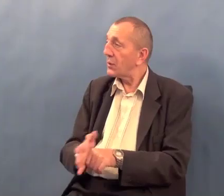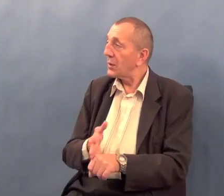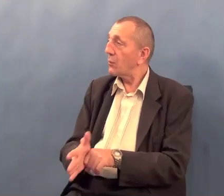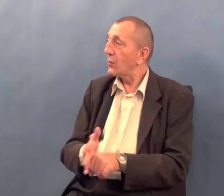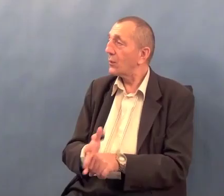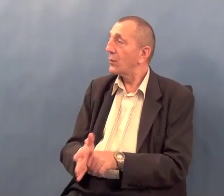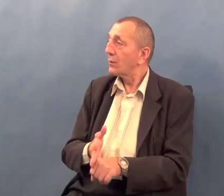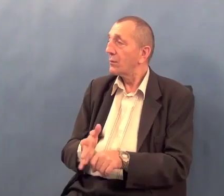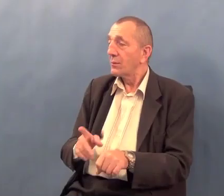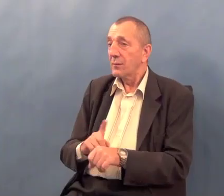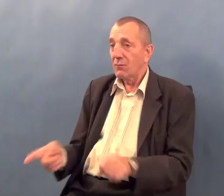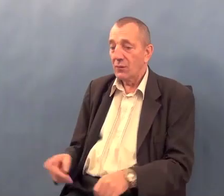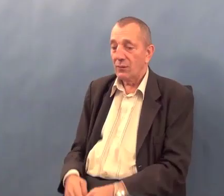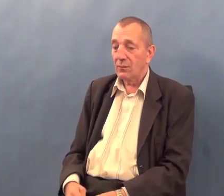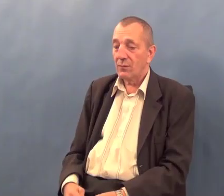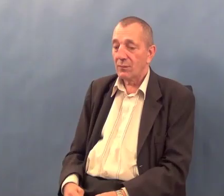Nie wolno piłować.